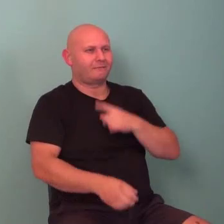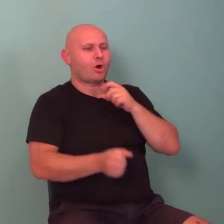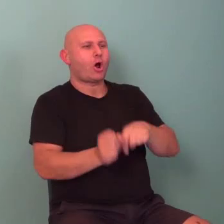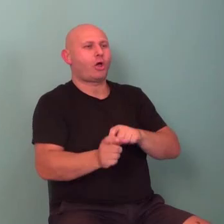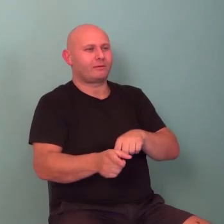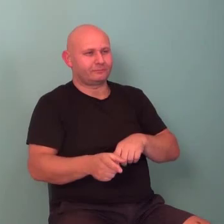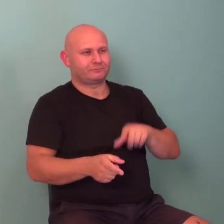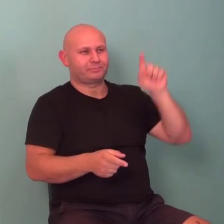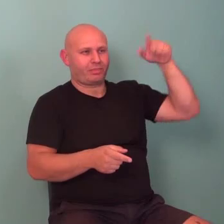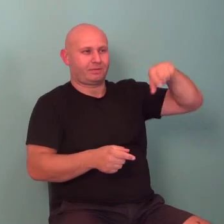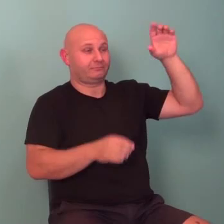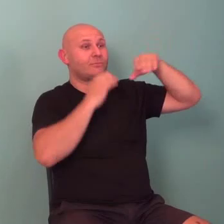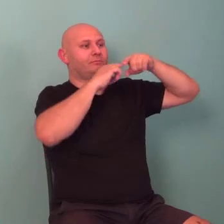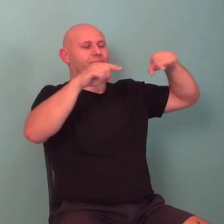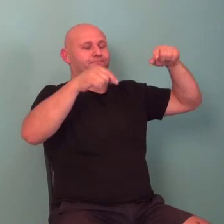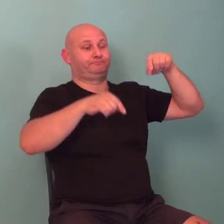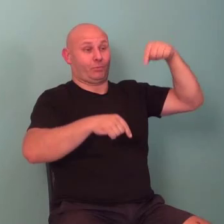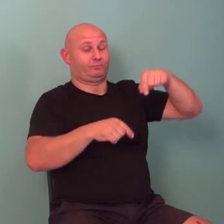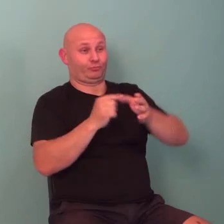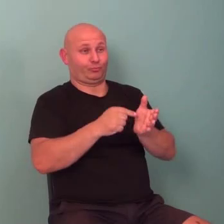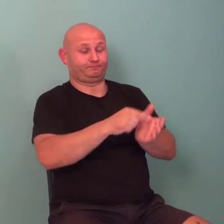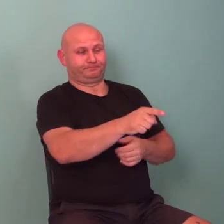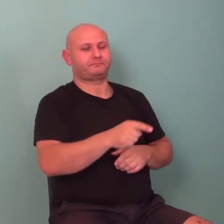Właśnie o taką rurę chodzi.